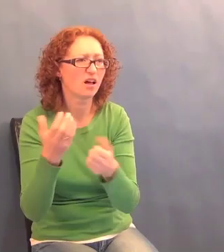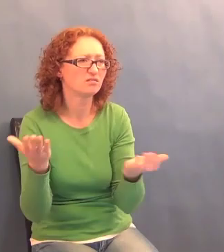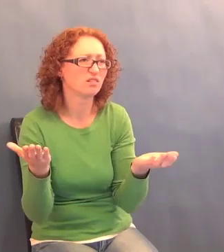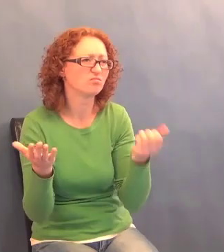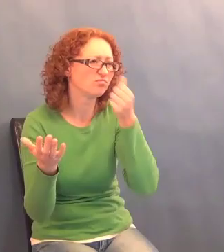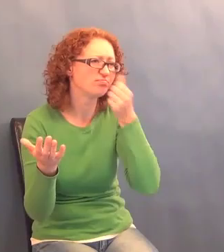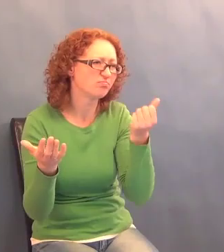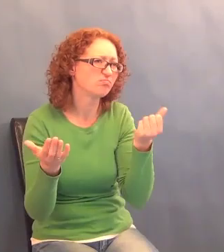Pracuję.